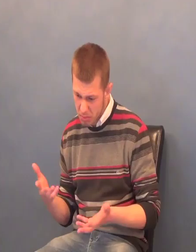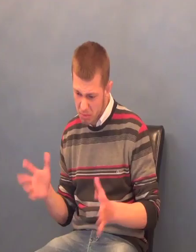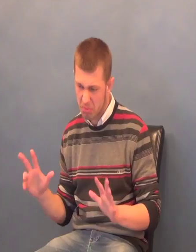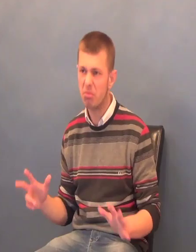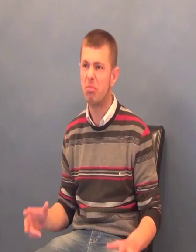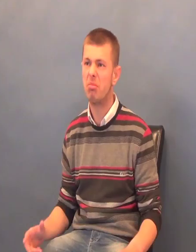Ósma...